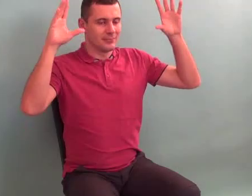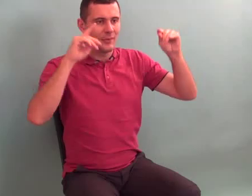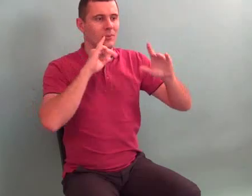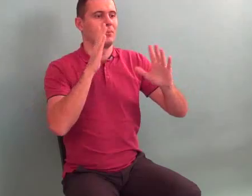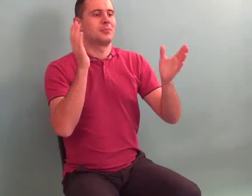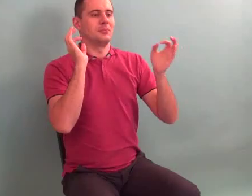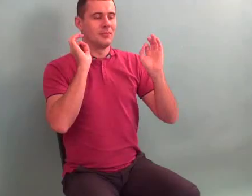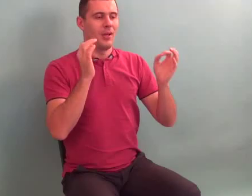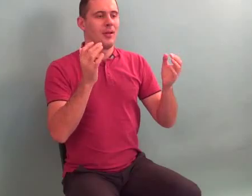Dobrze.